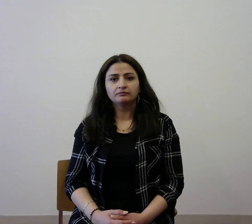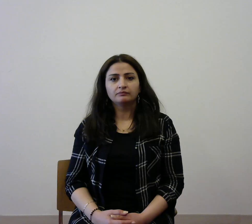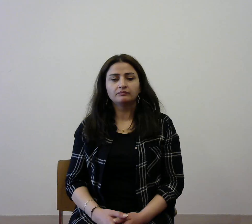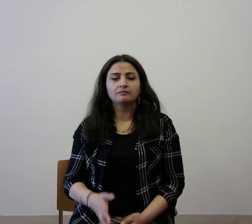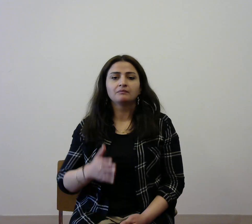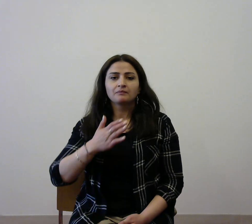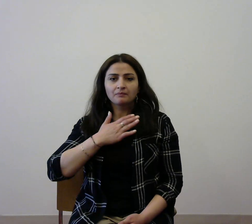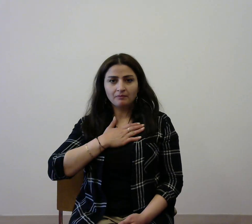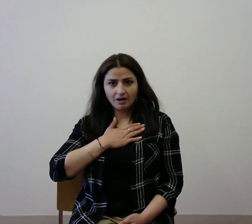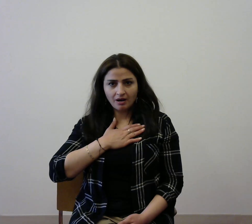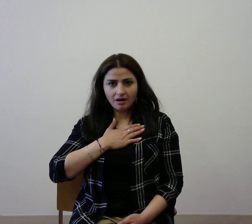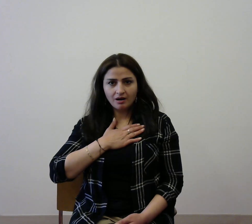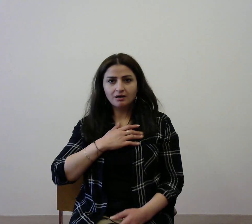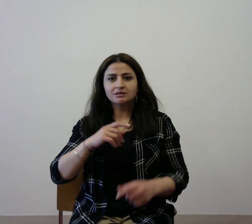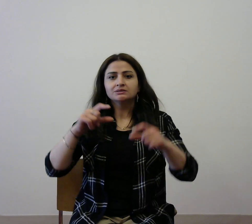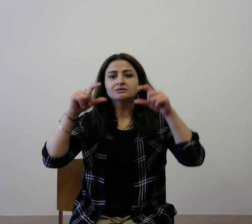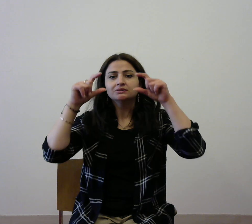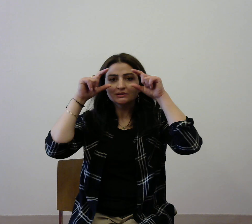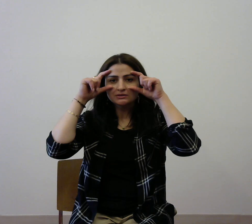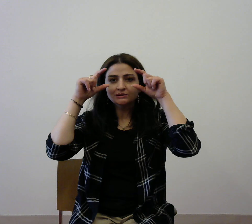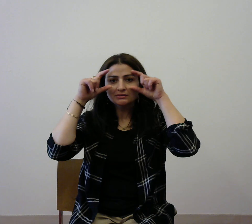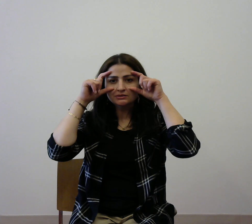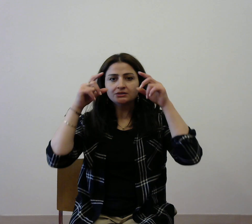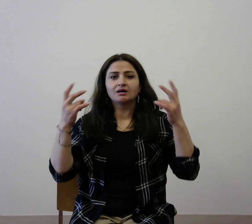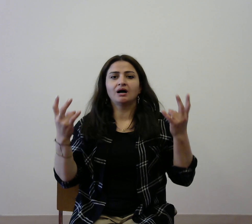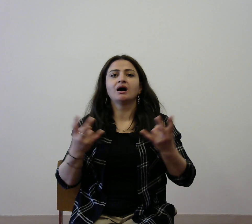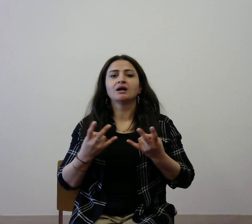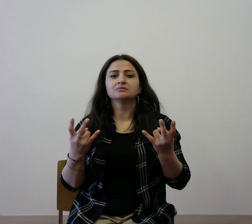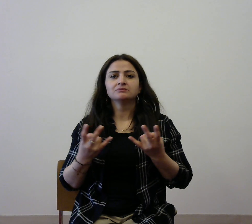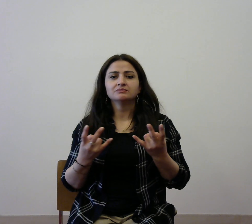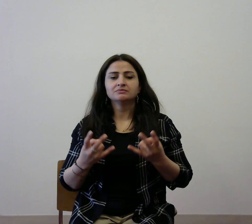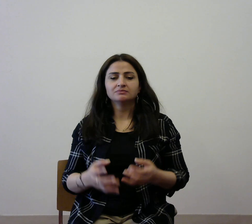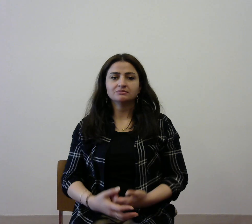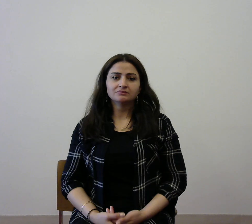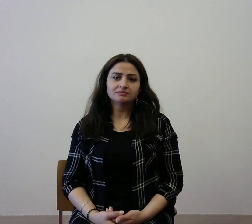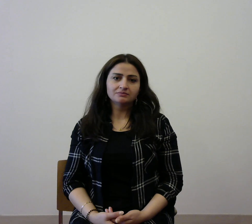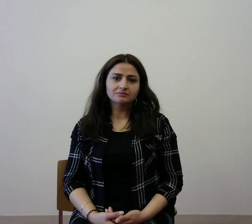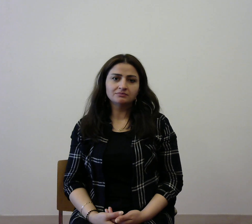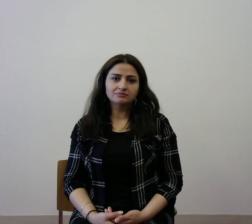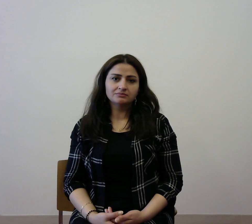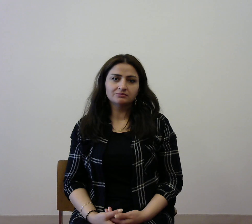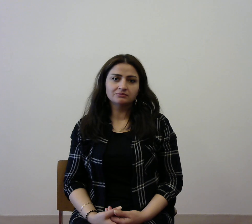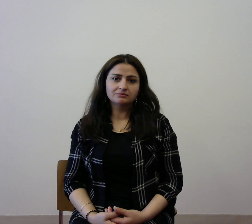Mənə eynək lazımdır